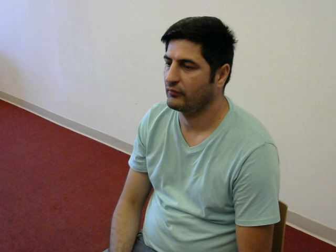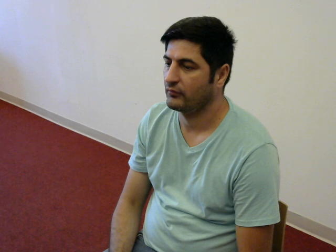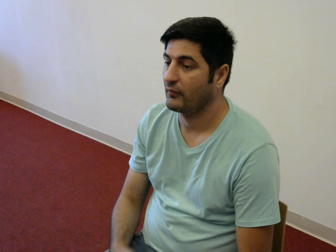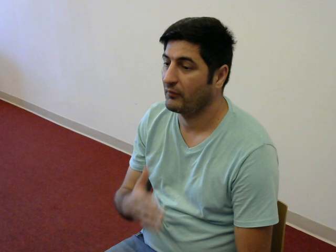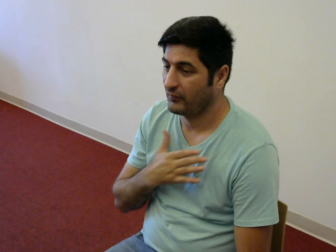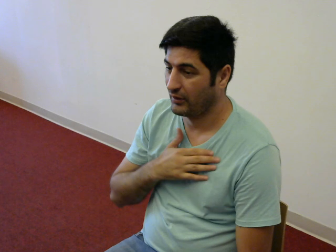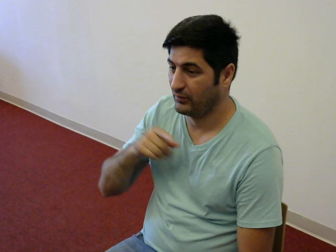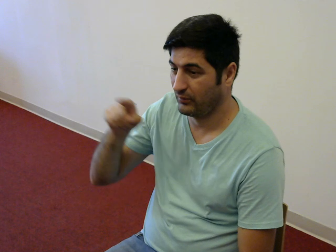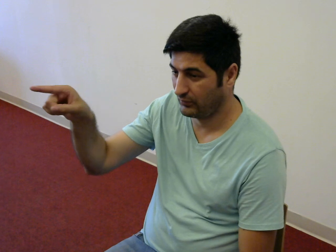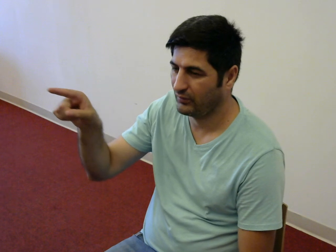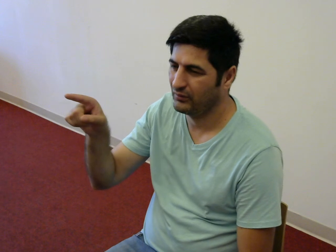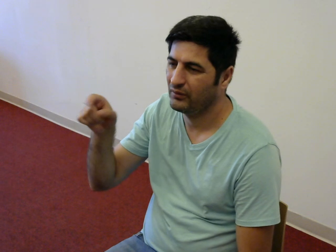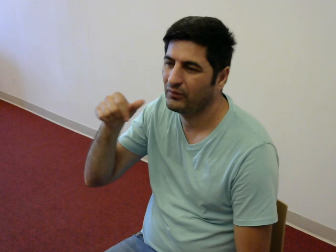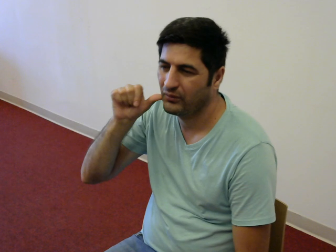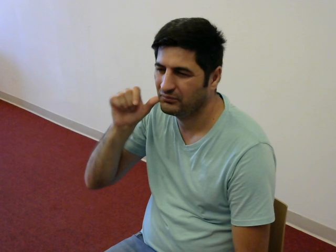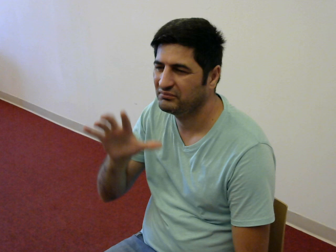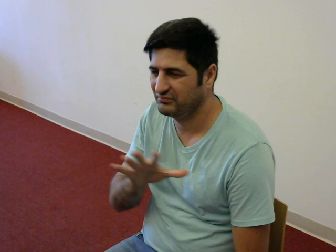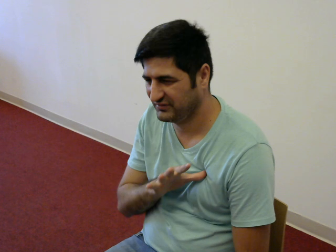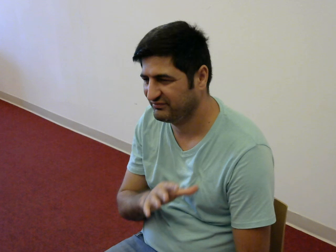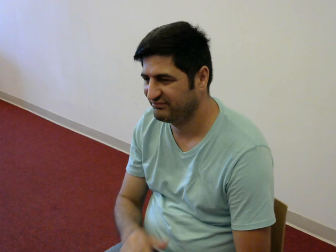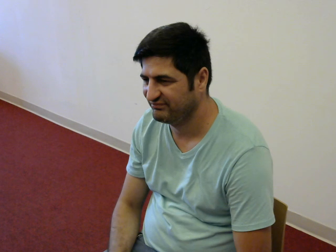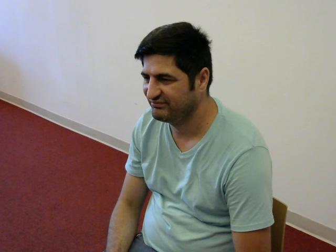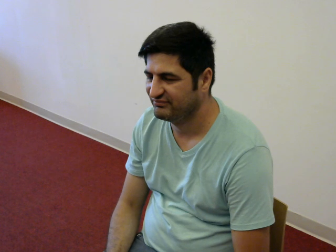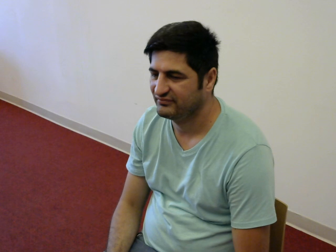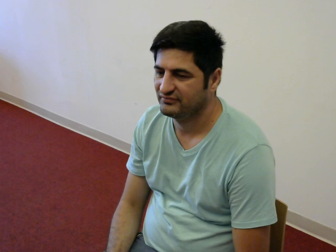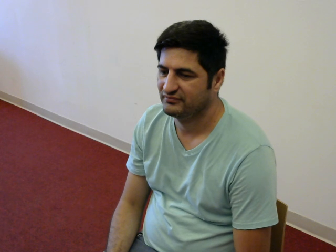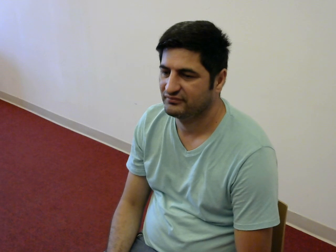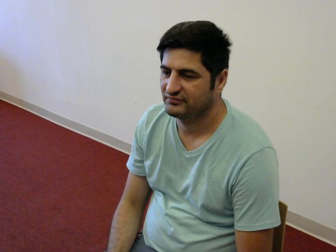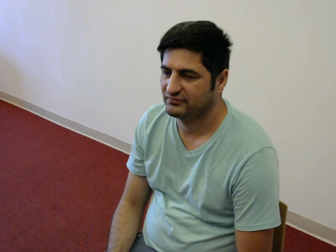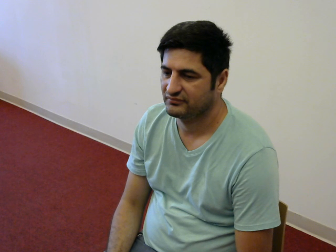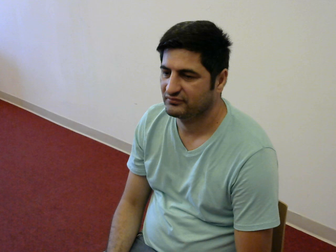Mən orda dünən olmuşam